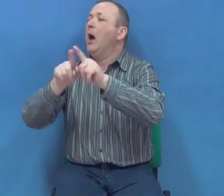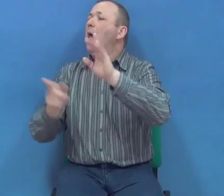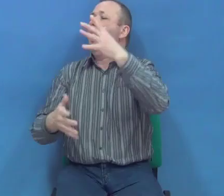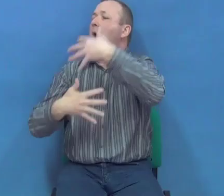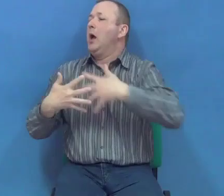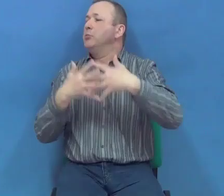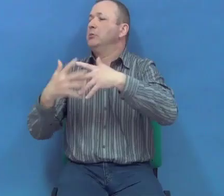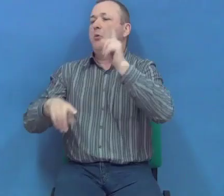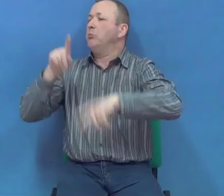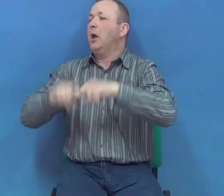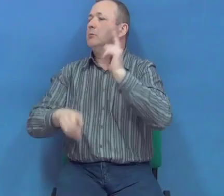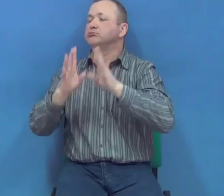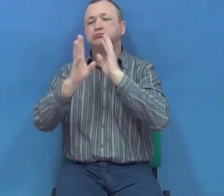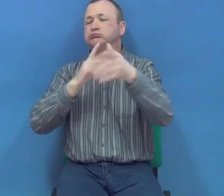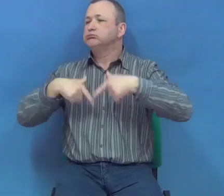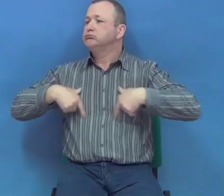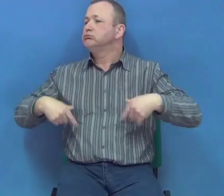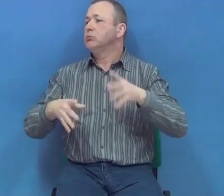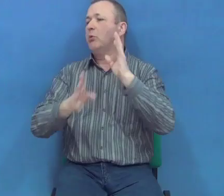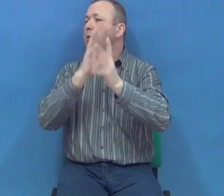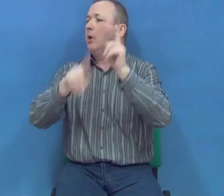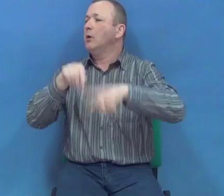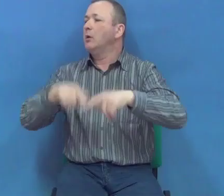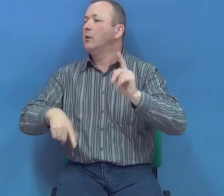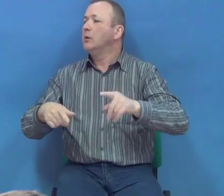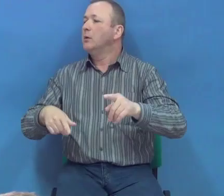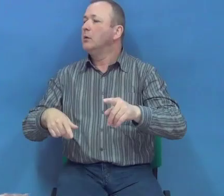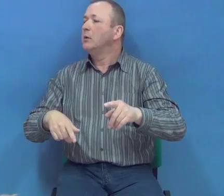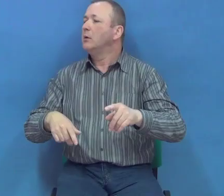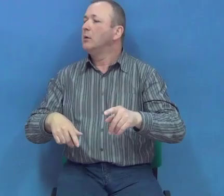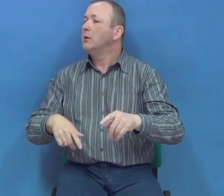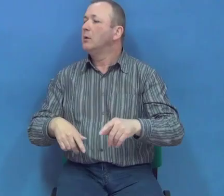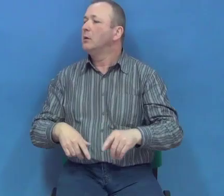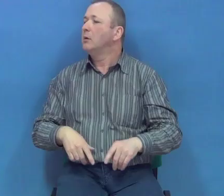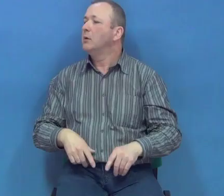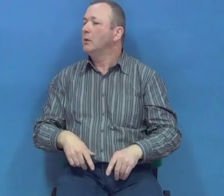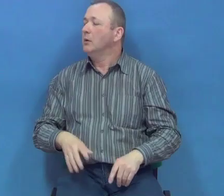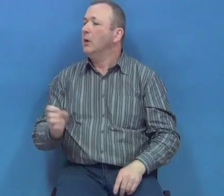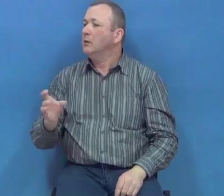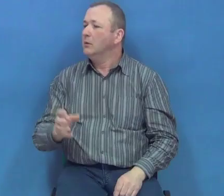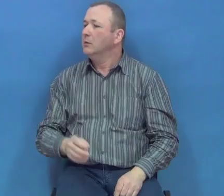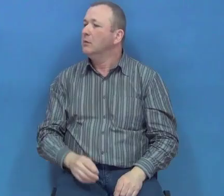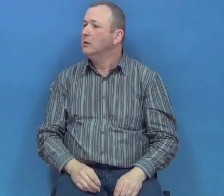Również w Stanach Zjednoczonych, inni ludzie normalnie chodzą w strojach kąpielowych.